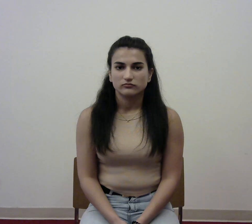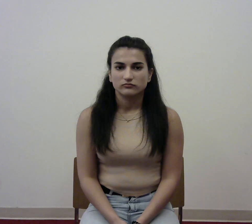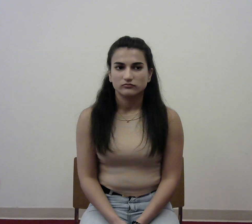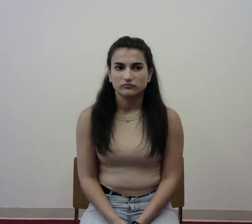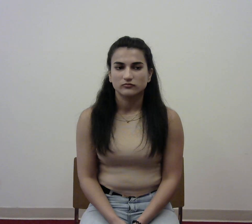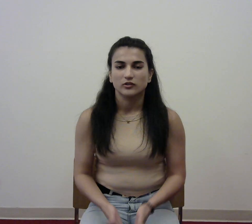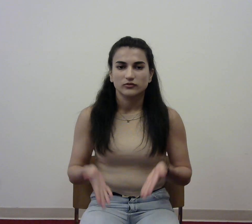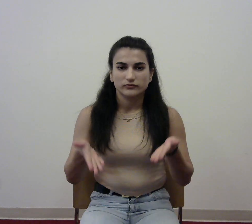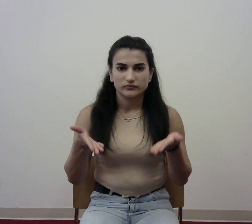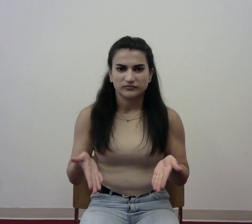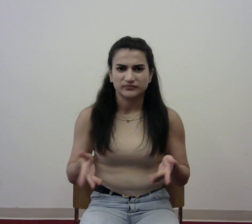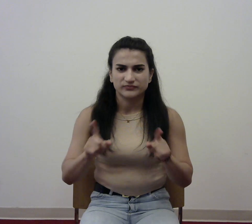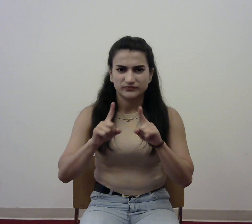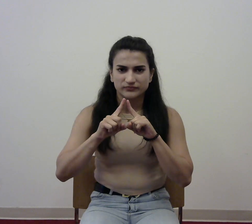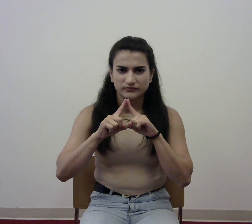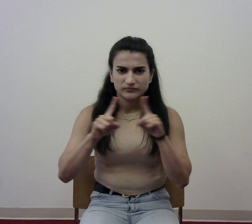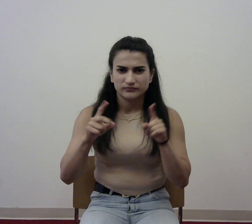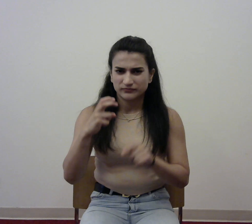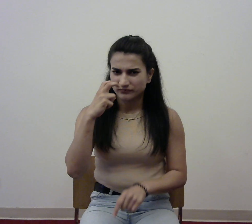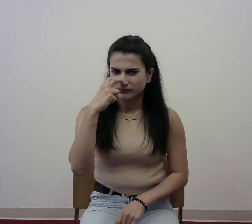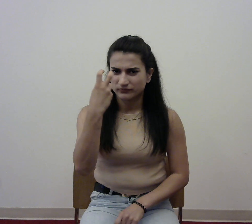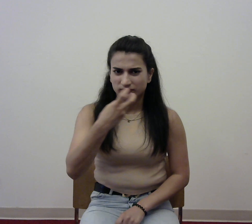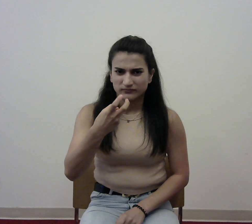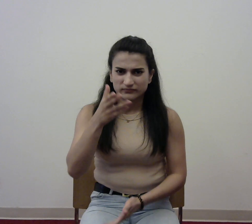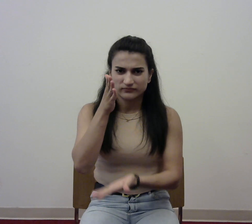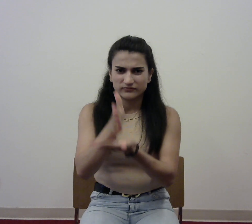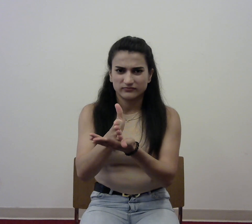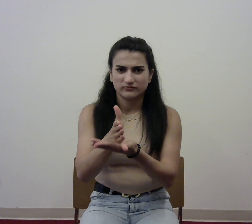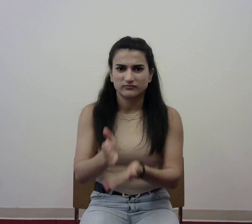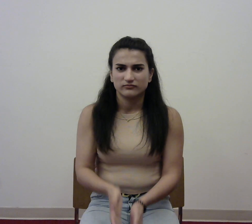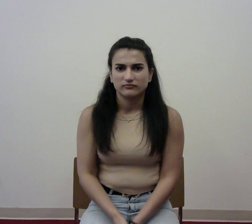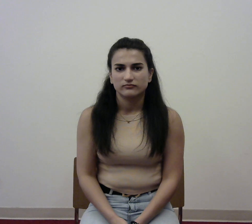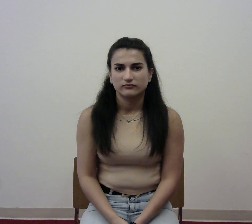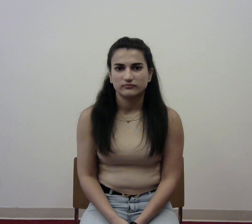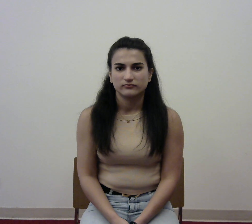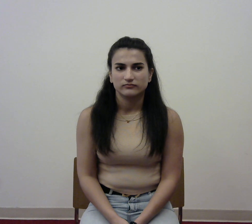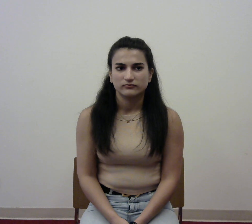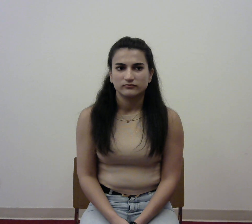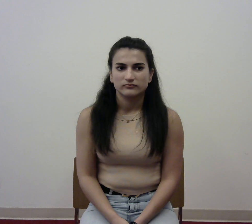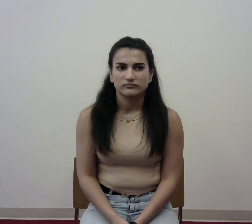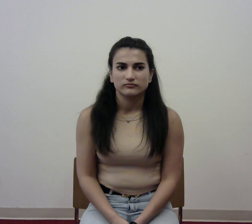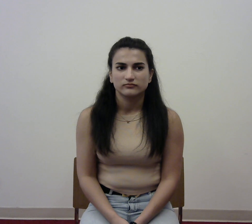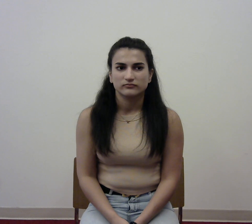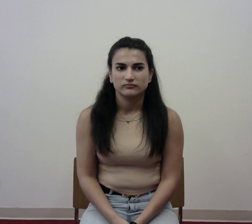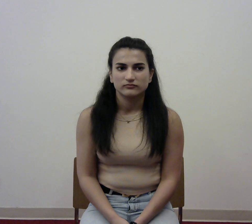Burda qəribə qoxu var